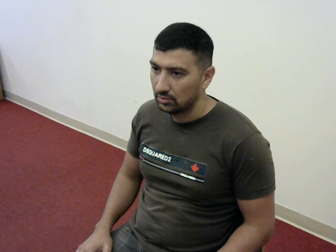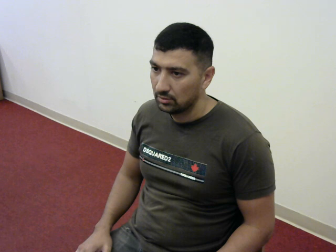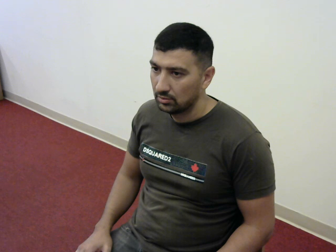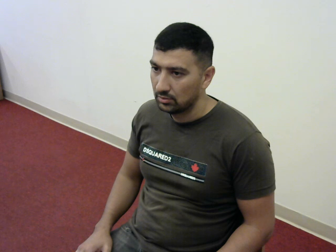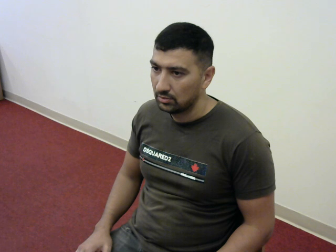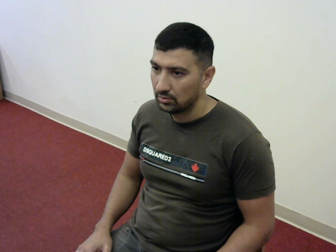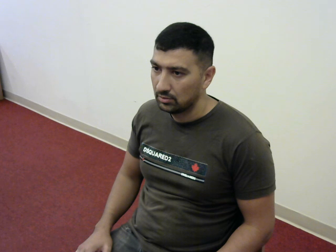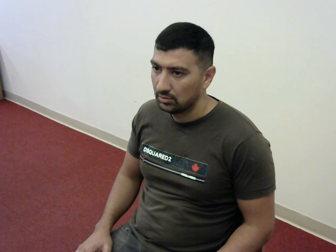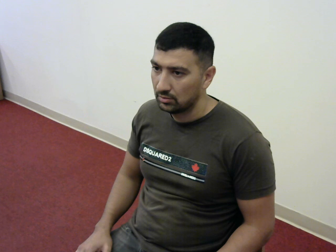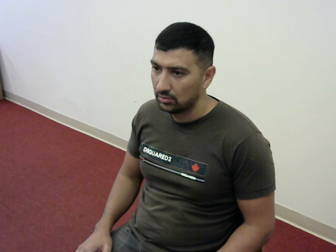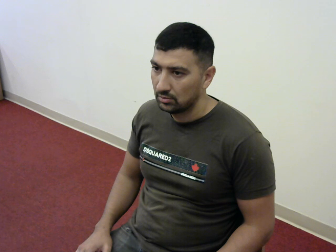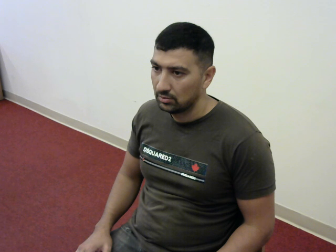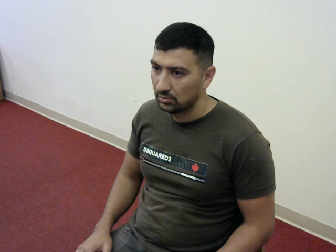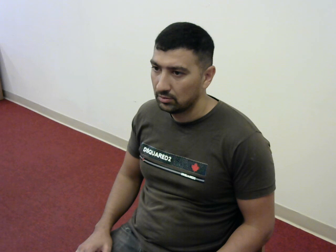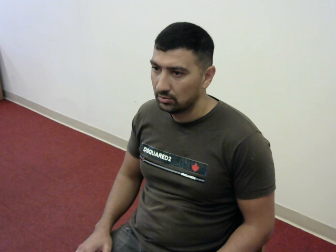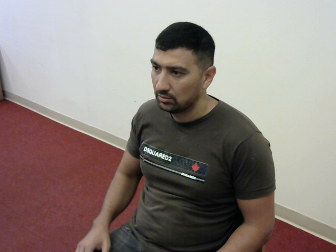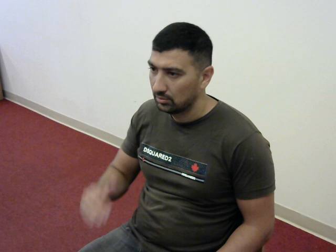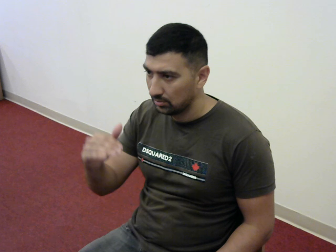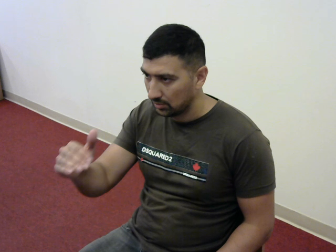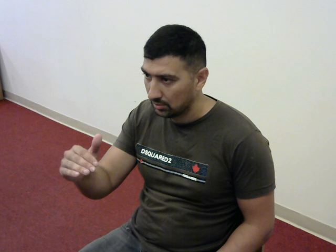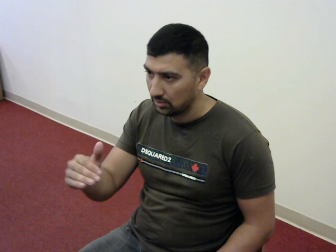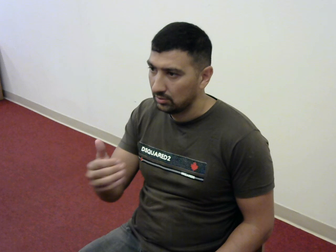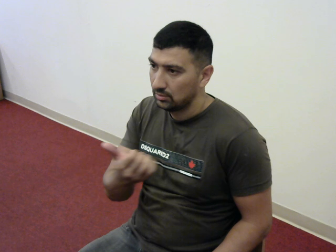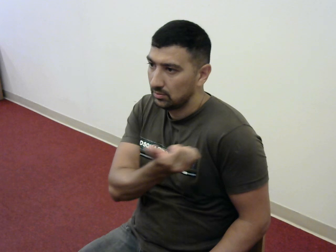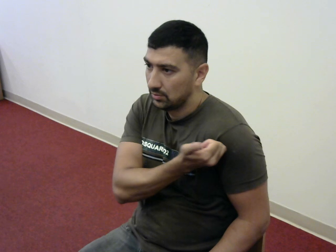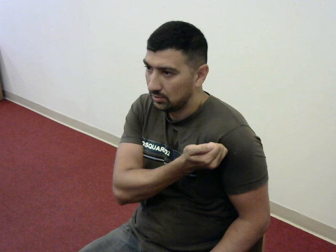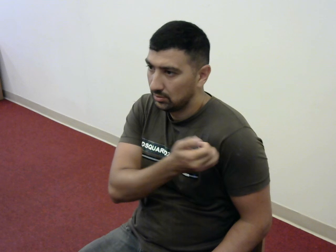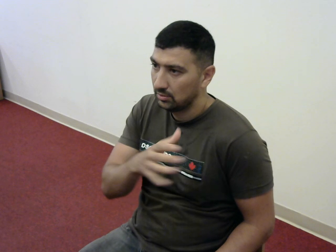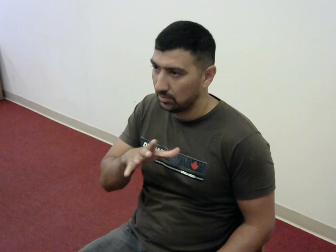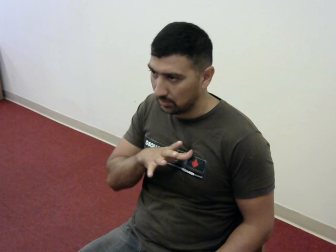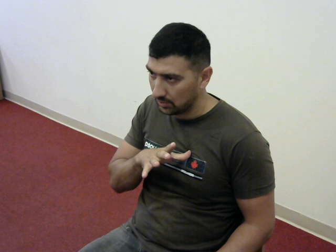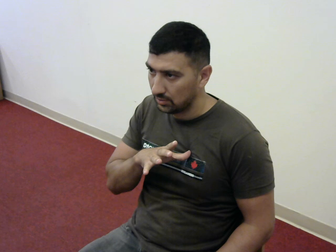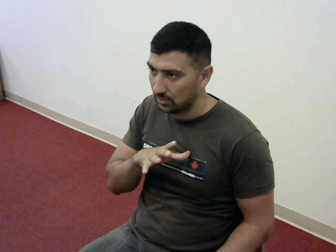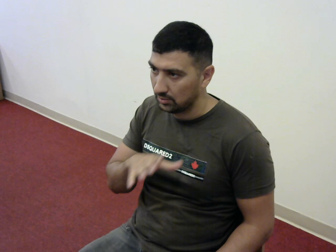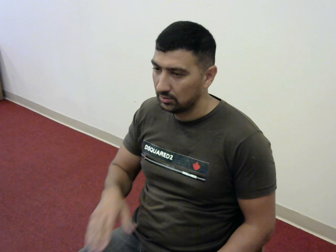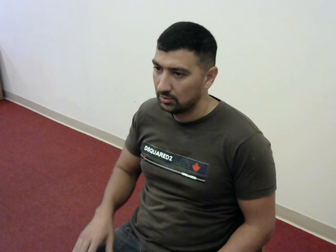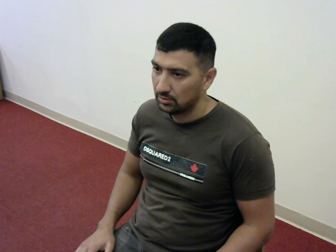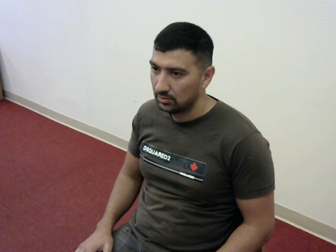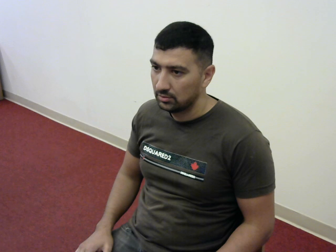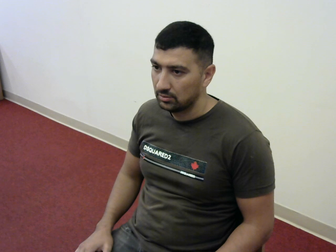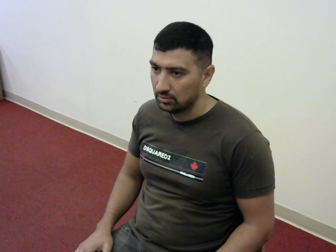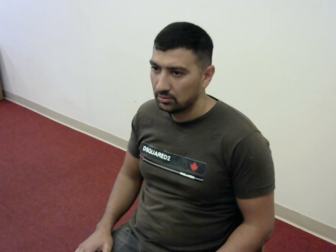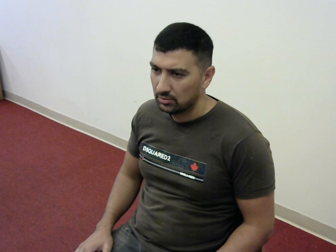Siz vaksin vurdurmusuzmu?